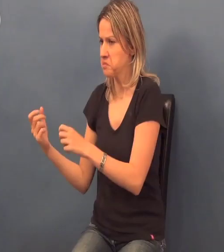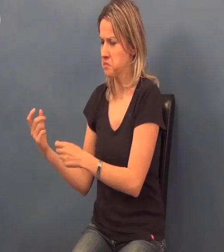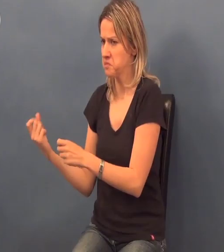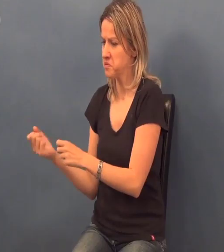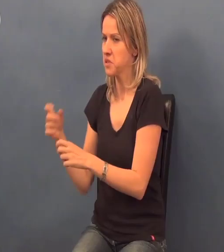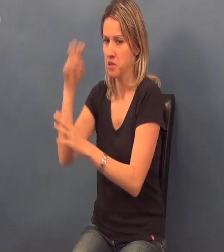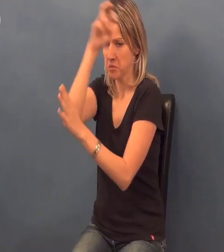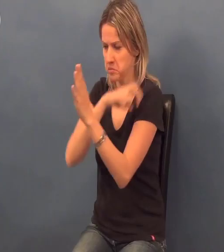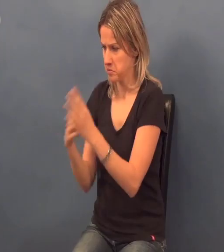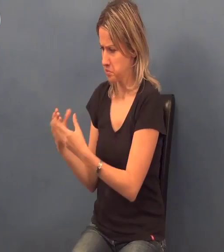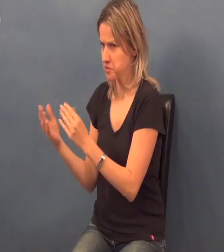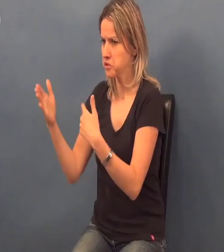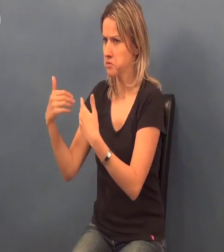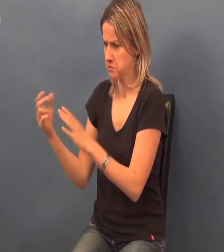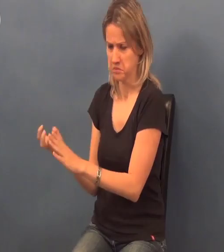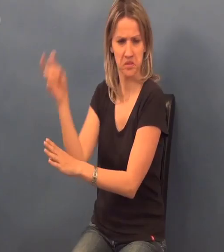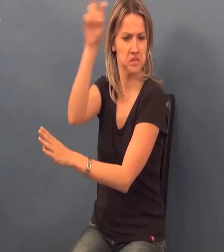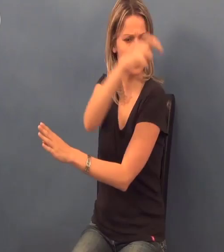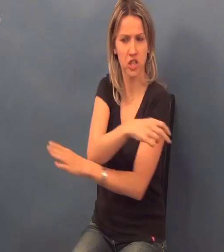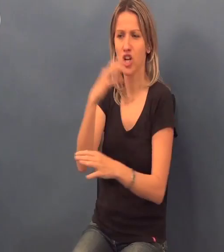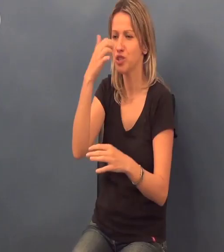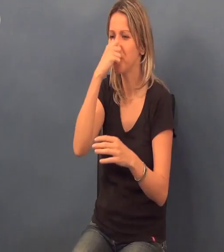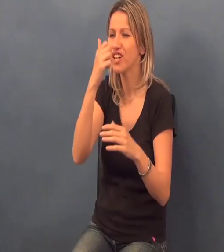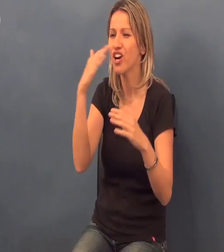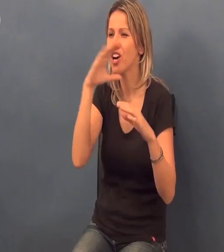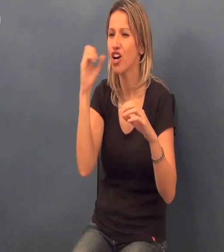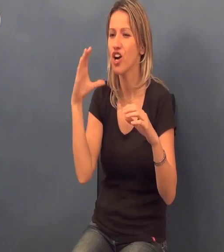Schodzi na dół, wchodzi do drugiego budynku i zostaje wyrzucony na śmietnik.